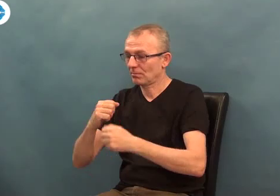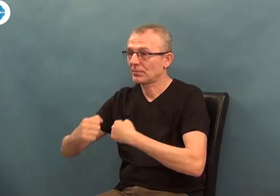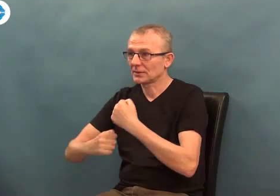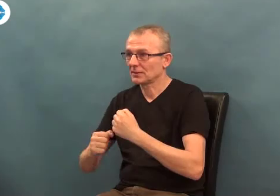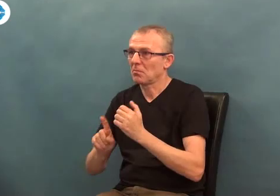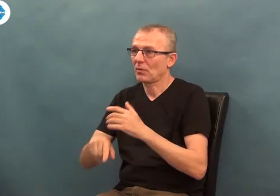Później jestem wolny.